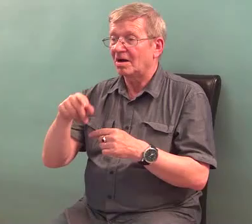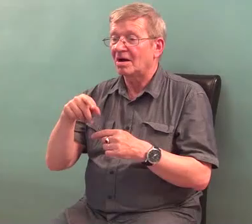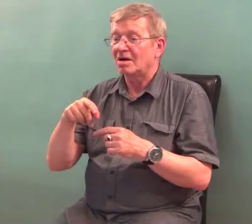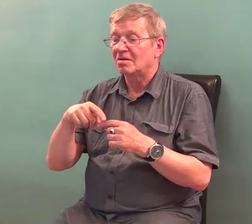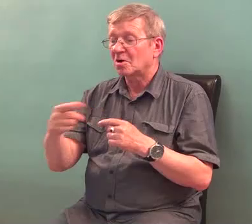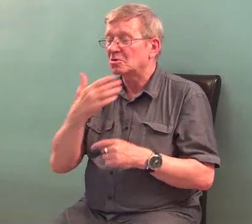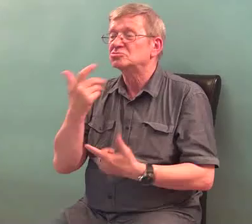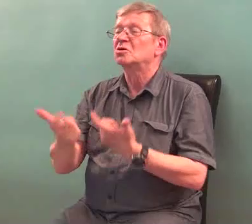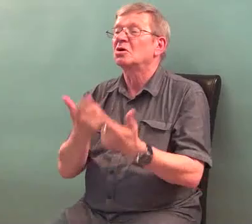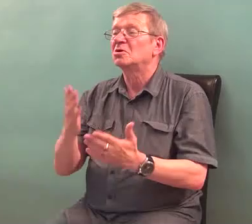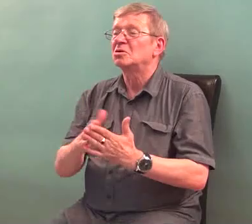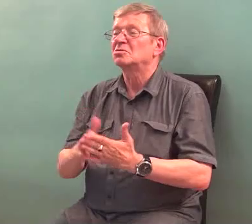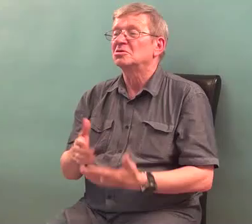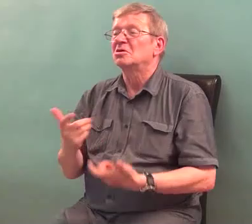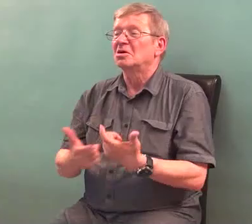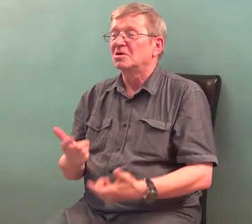Co robisz w domu po południu?